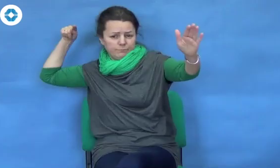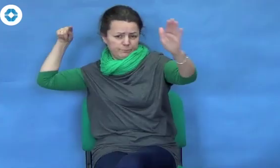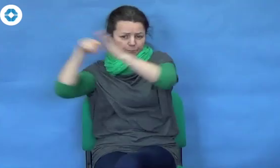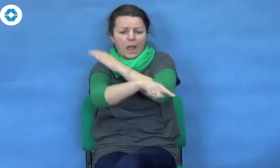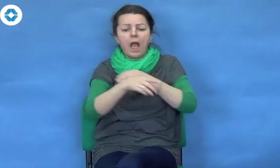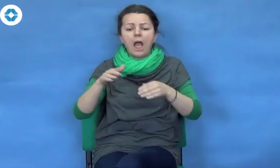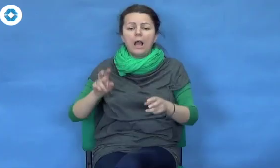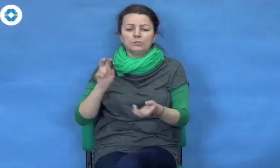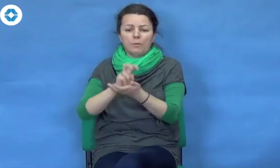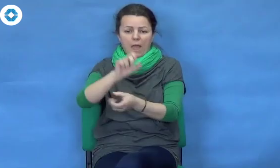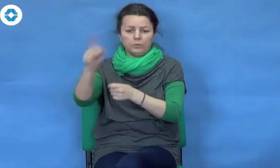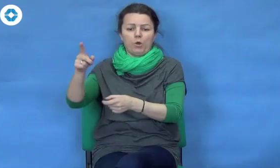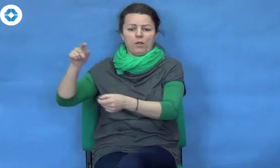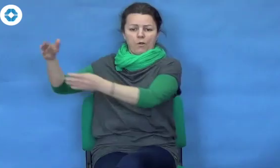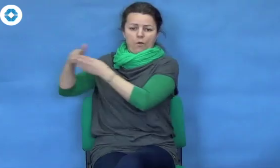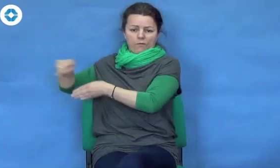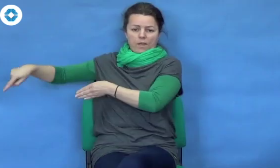Żaba była tam, schowana za pniem drzewa!